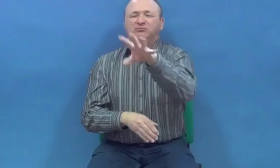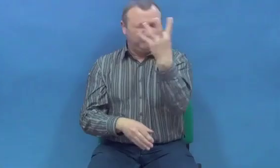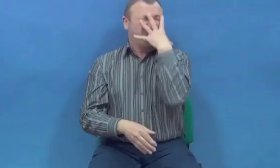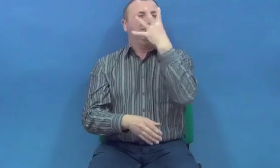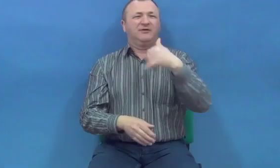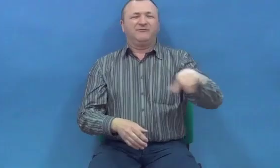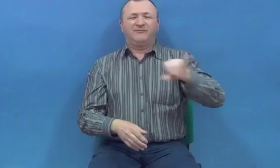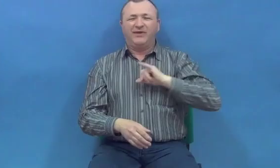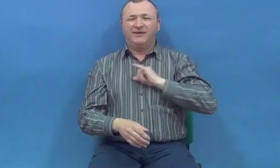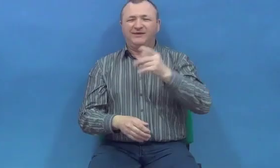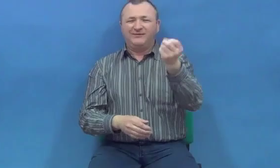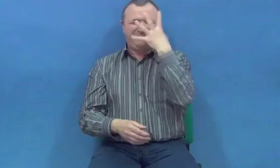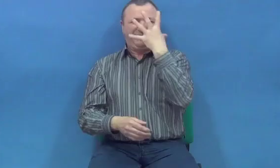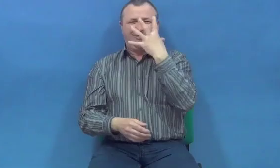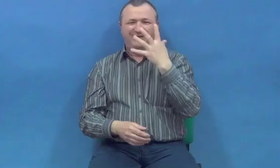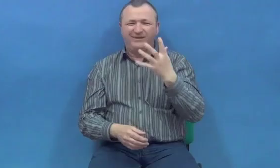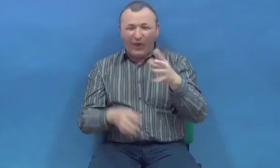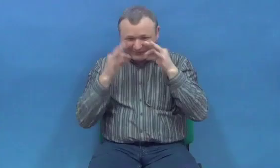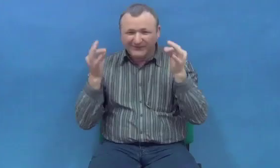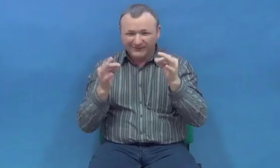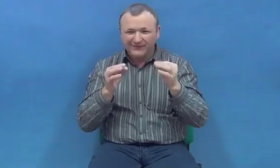Kot jest cały mokry, nie pasuje mu to.